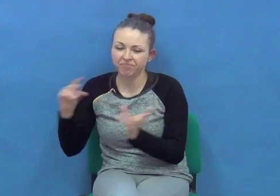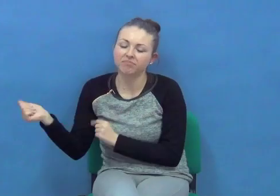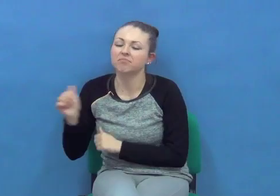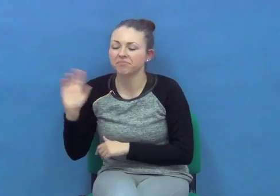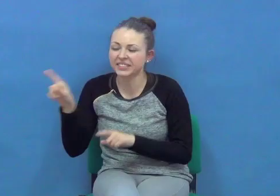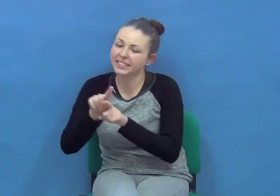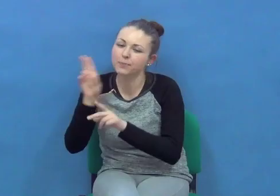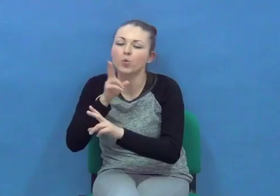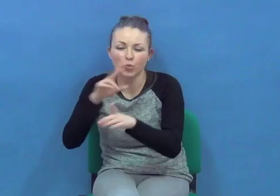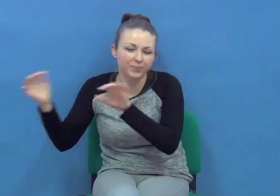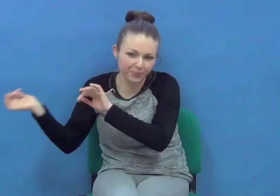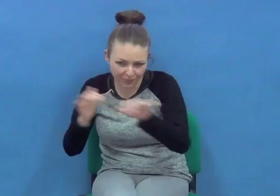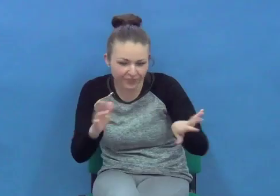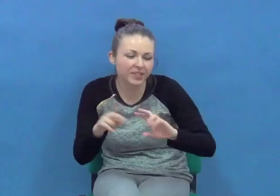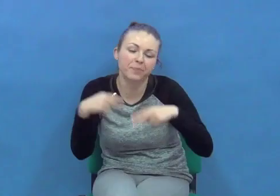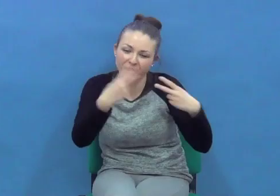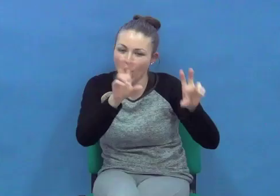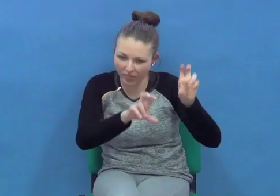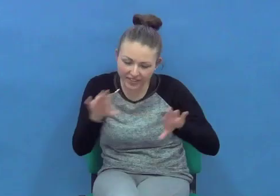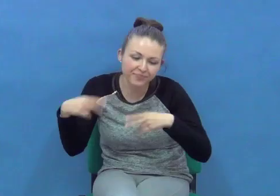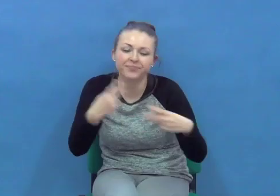Tak samo głusi wrócili z powrotem do hotelu.